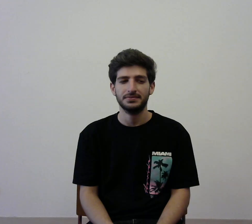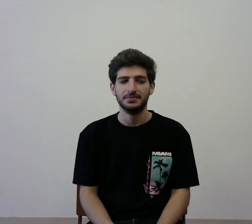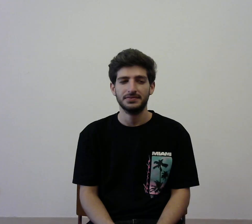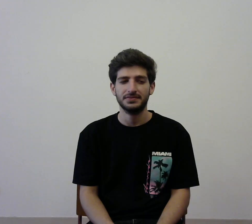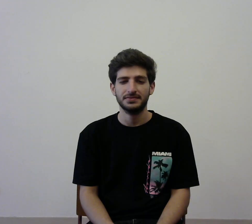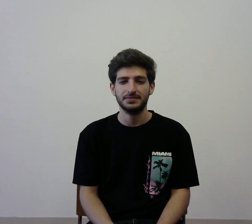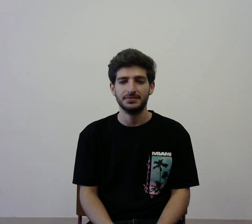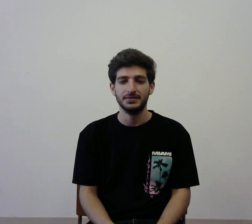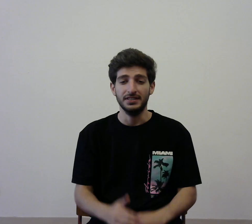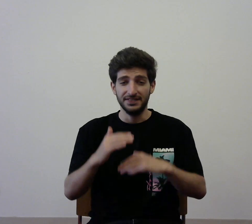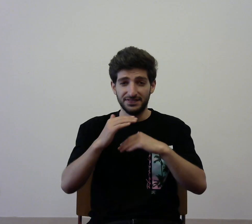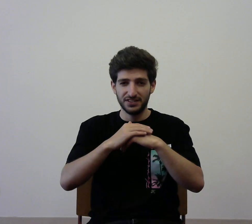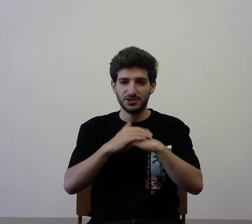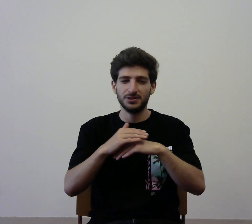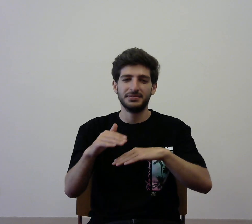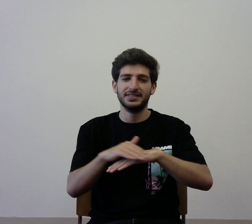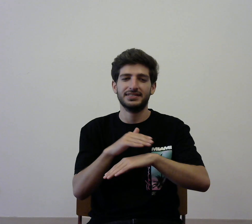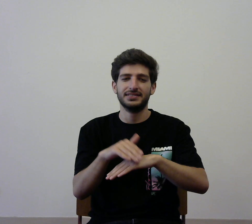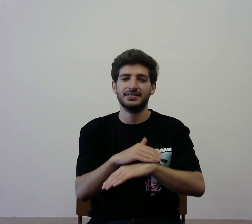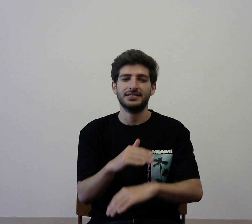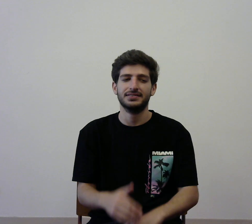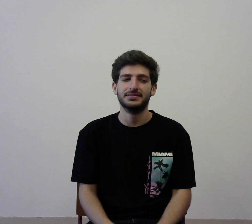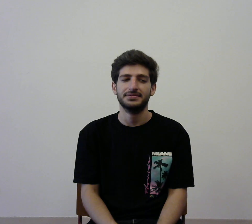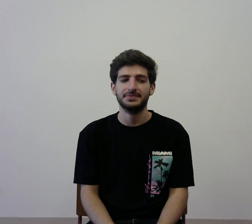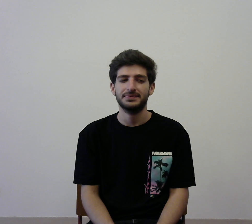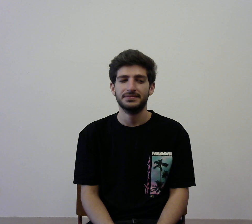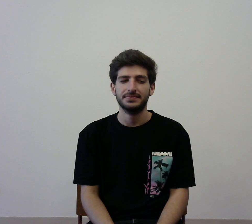Axşamınız xeyir